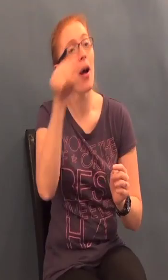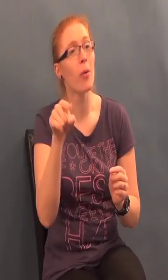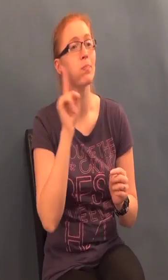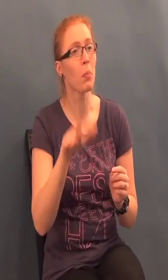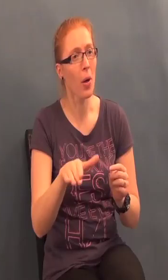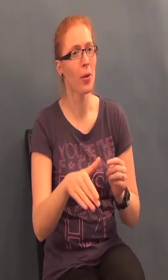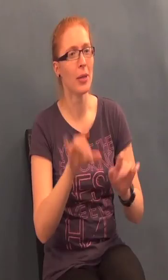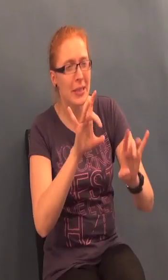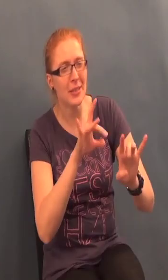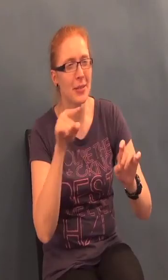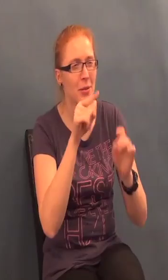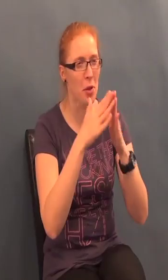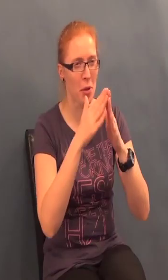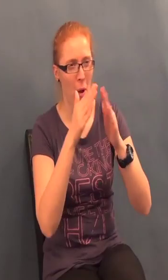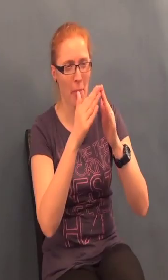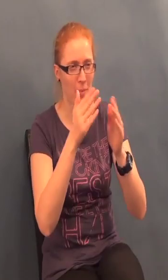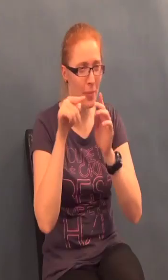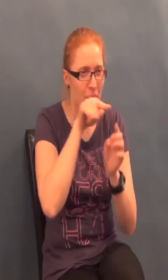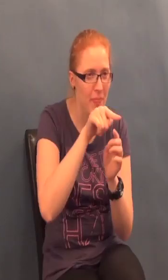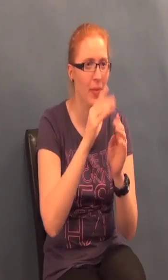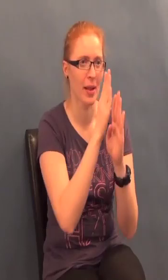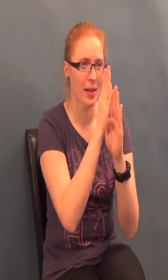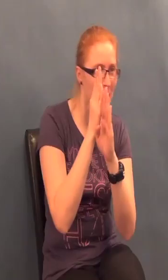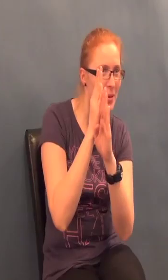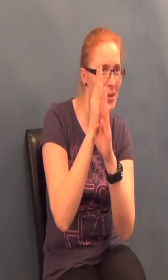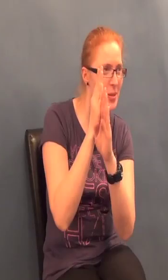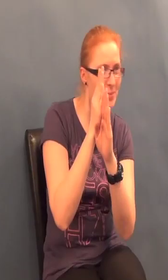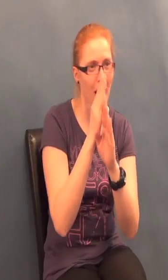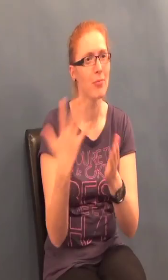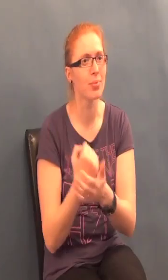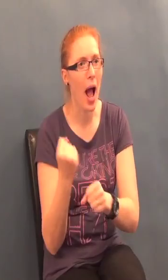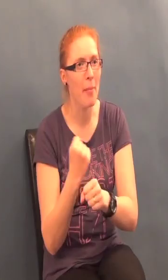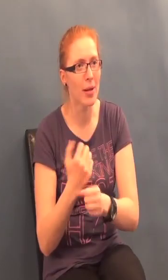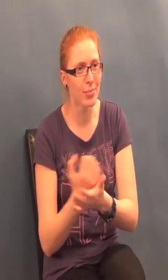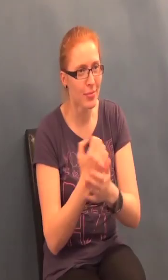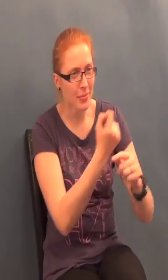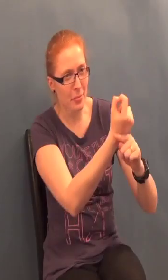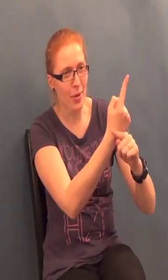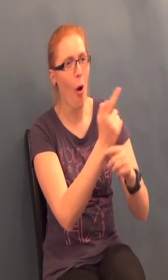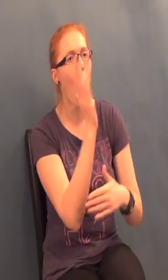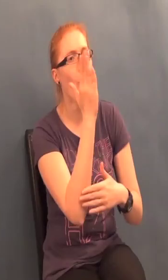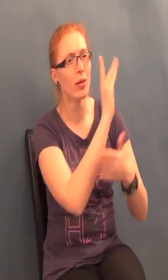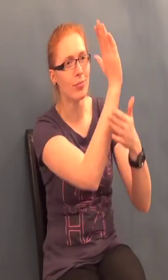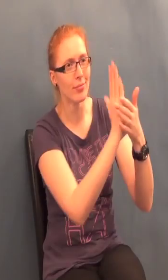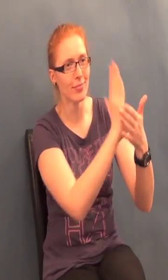Tamten mały chłopiec biegnie do jakiegoś domu. Rozgląda się, podnosi kamień i rozbija nim okno.